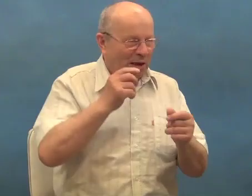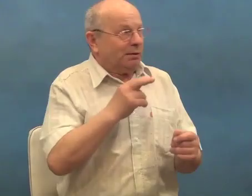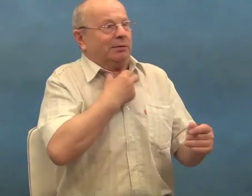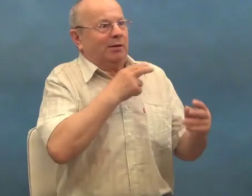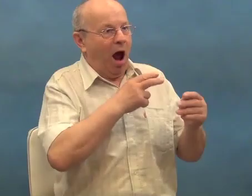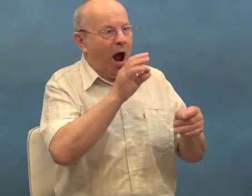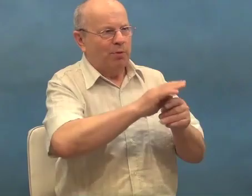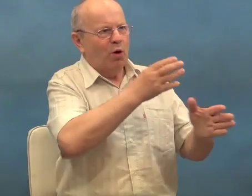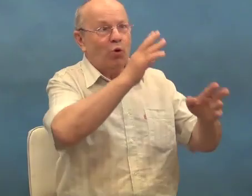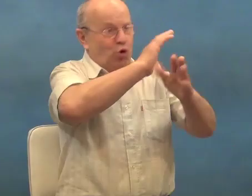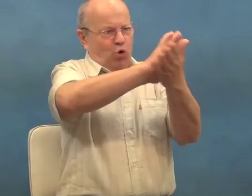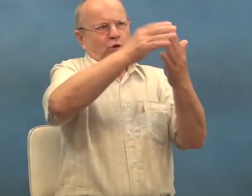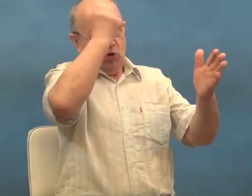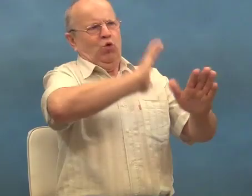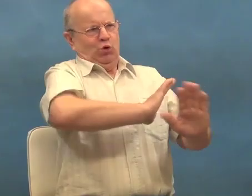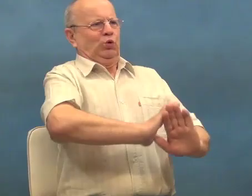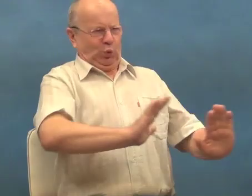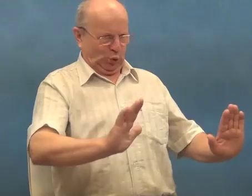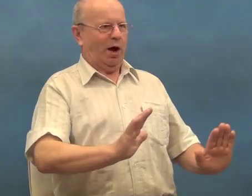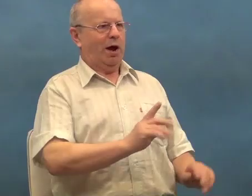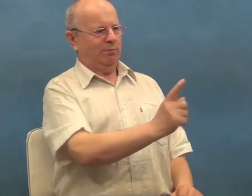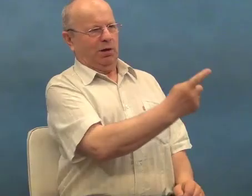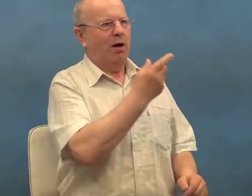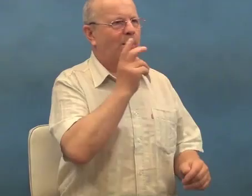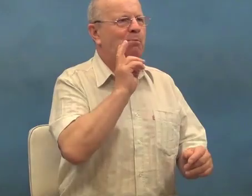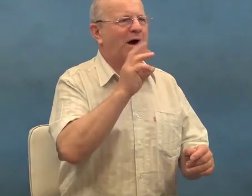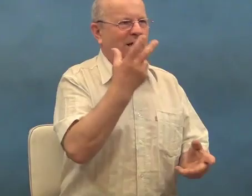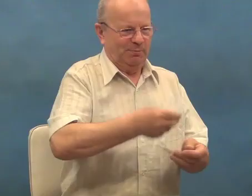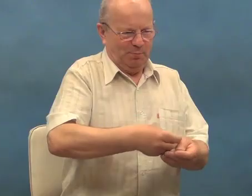Akurat, jak już szyba była wstawiona, to pojawiła się pani, by zapłacić Charliemu Chaplinowi.